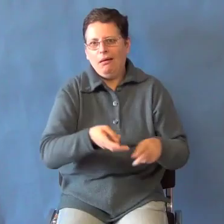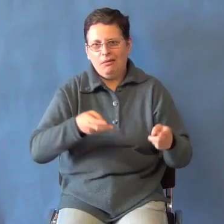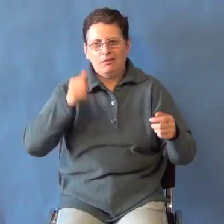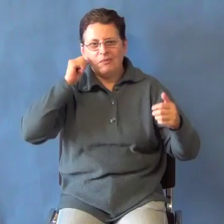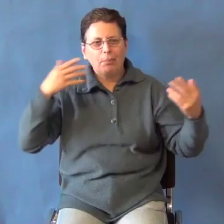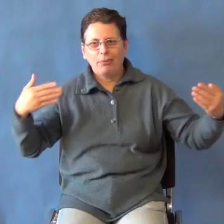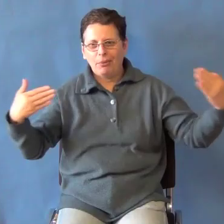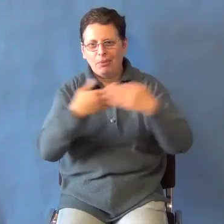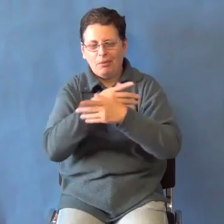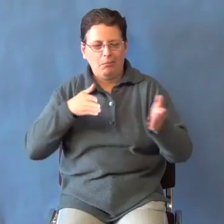Mijała go dziewczyna.